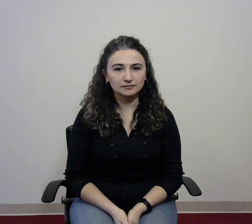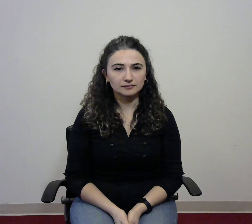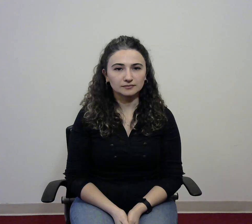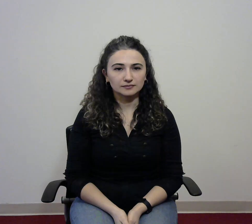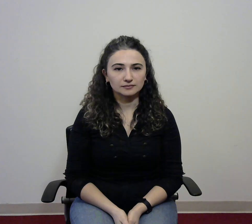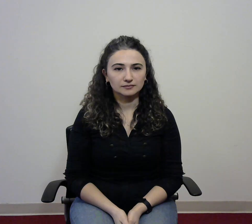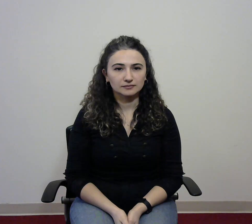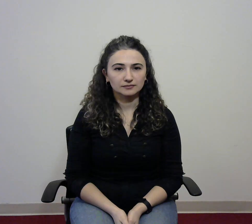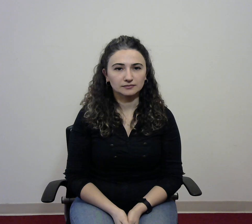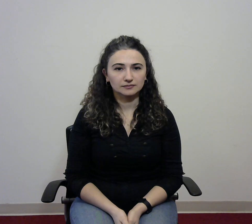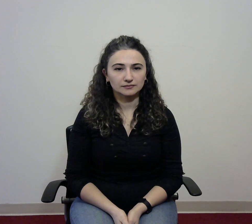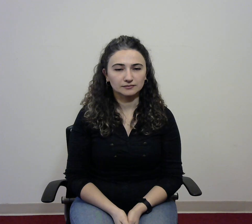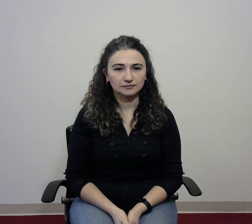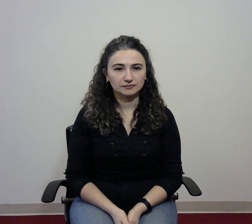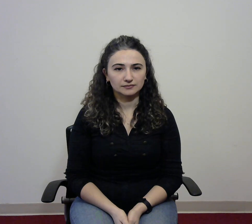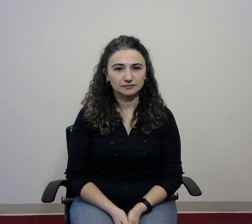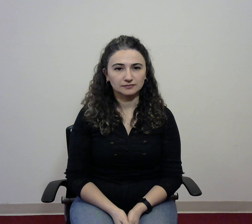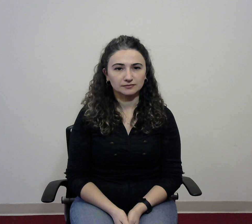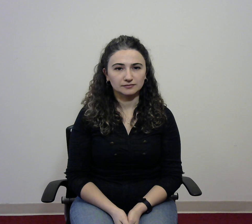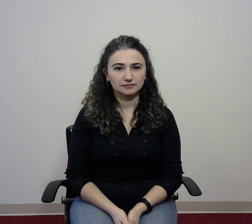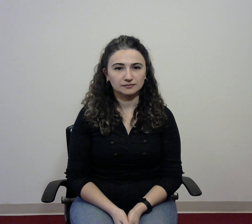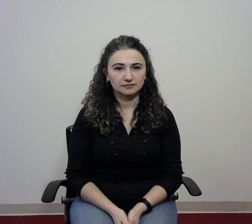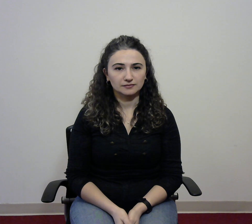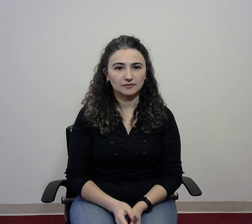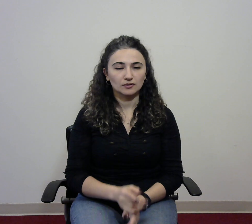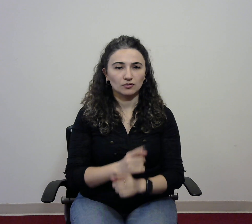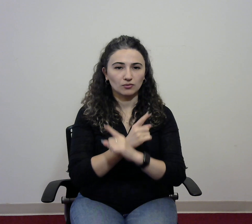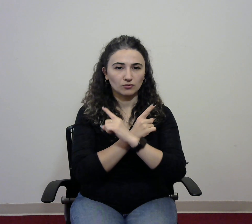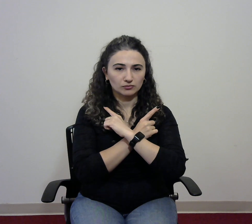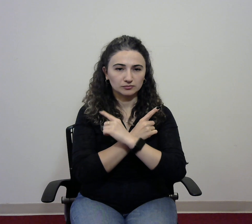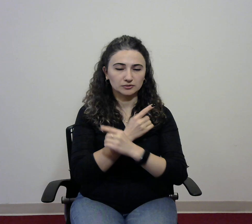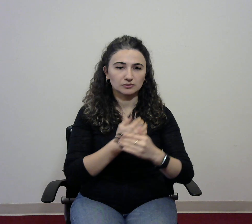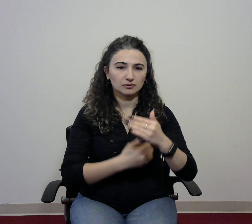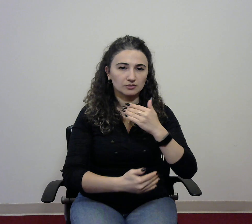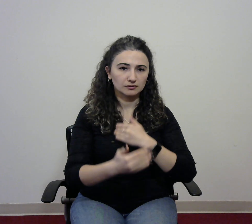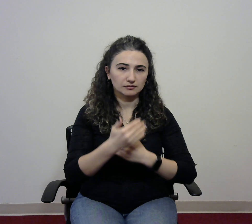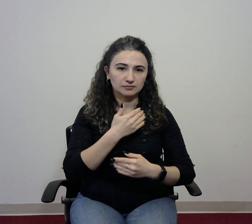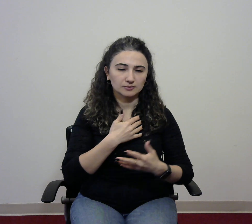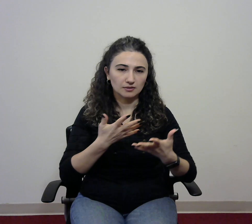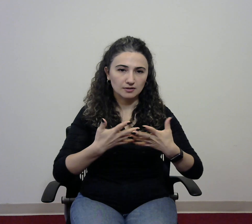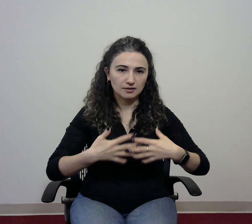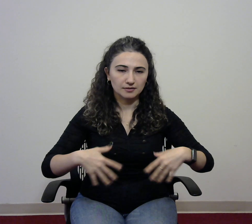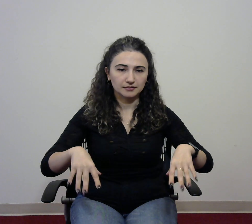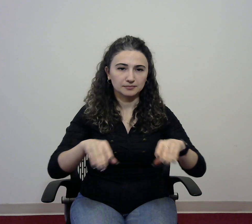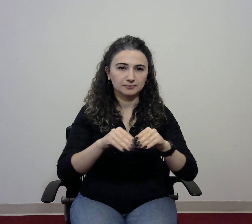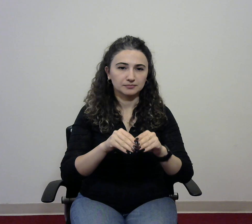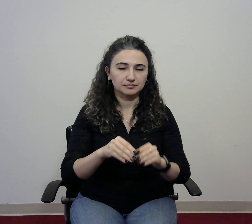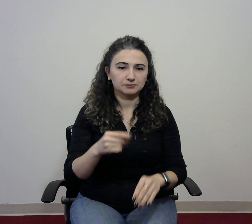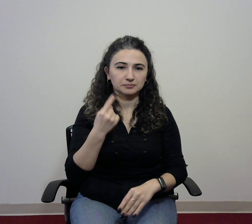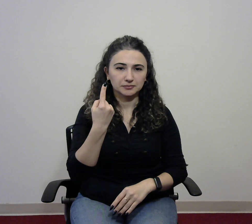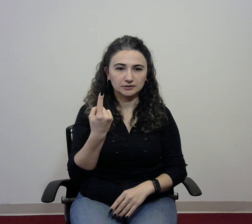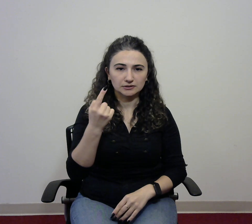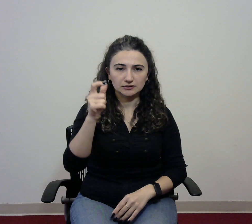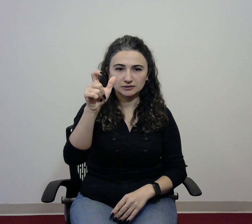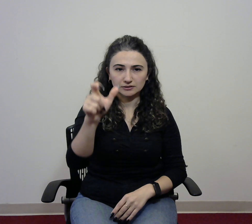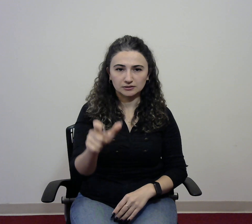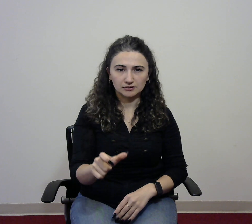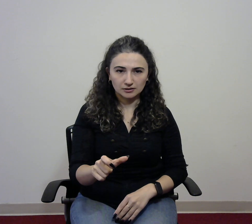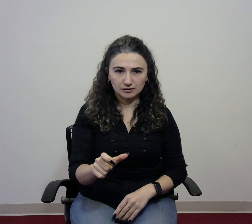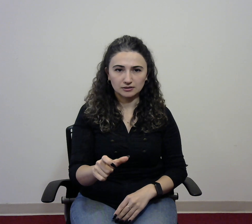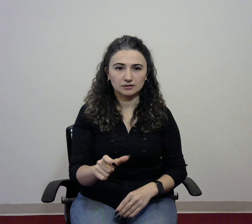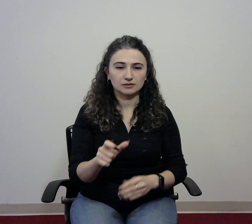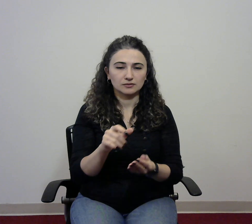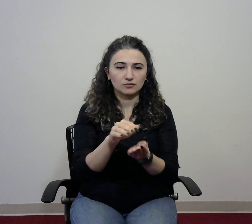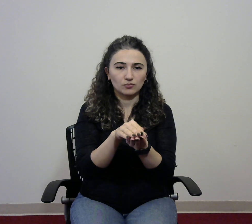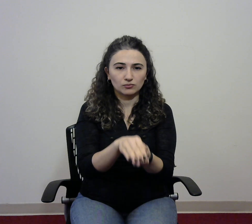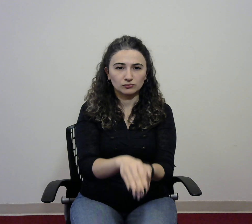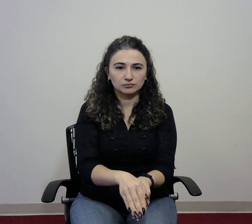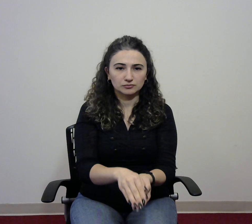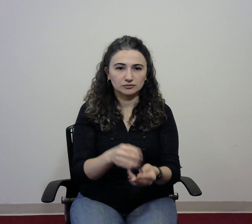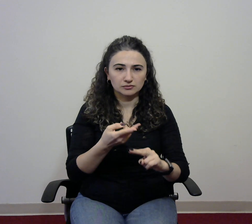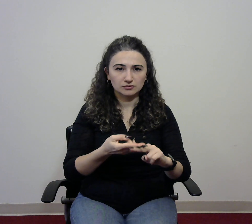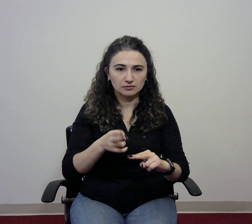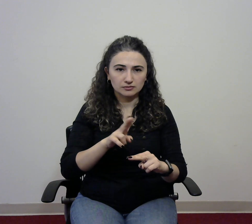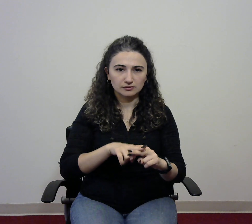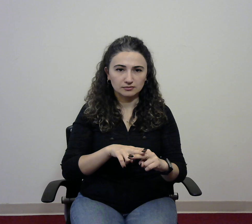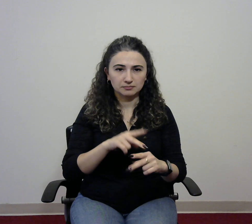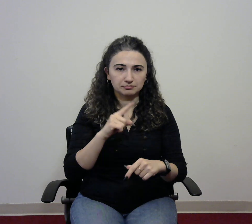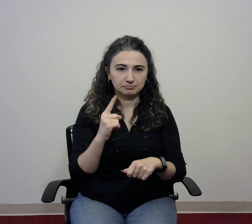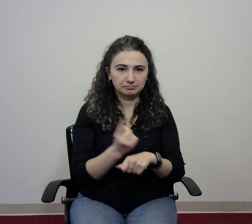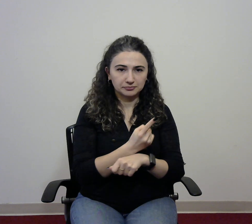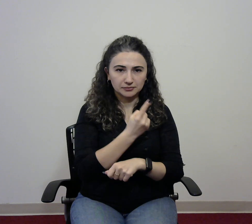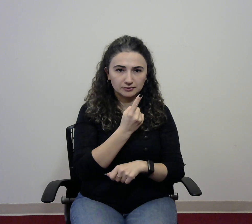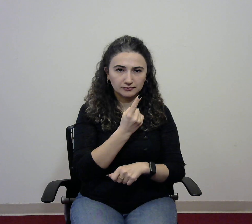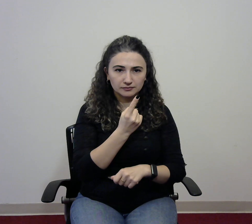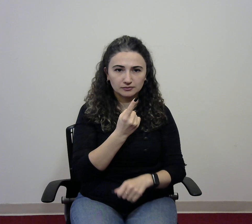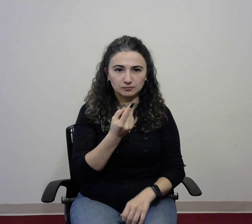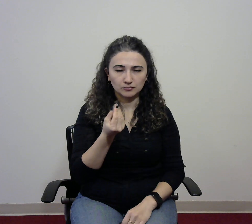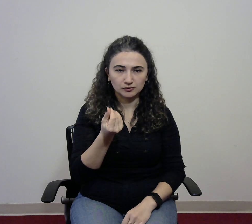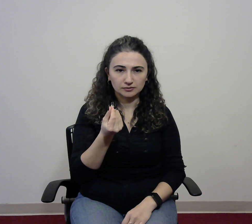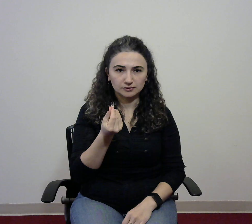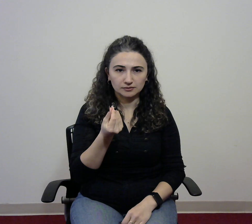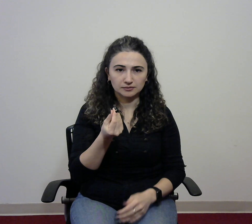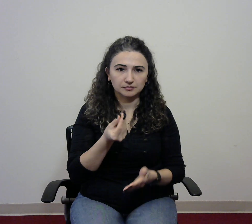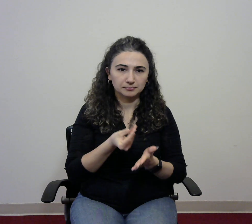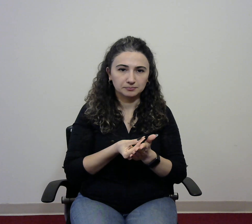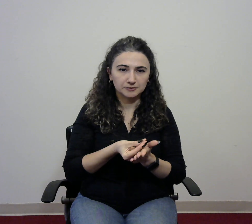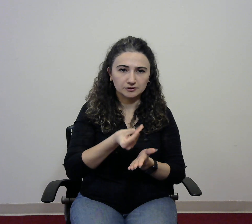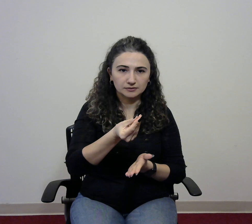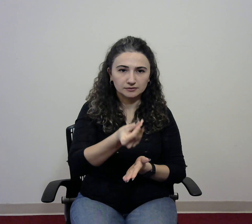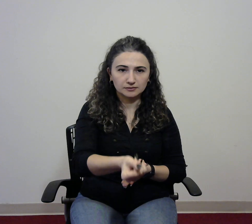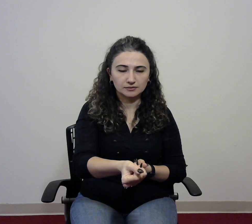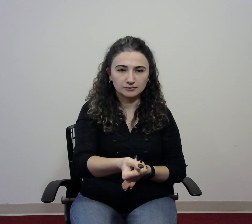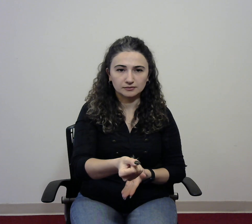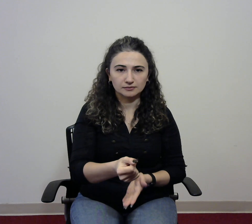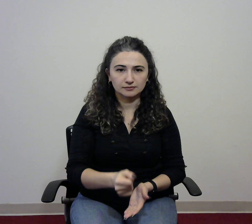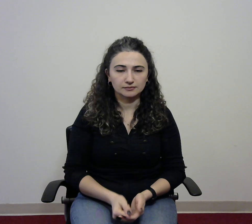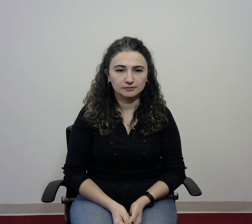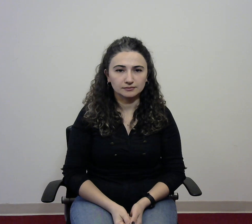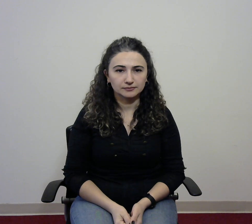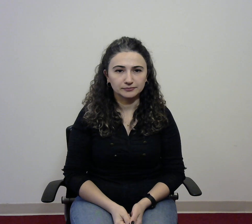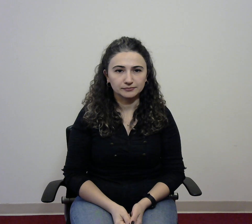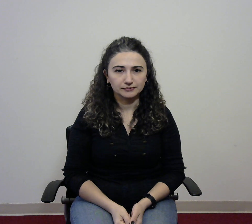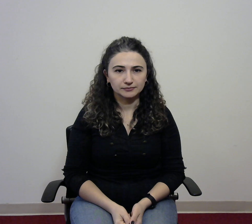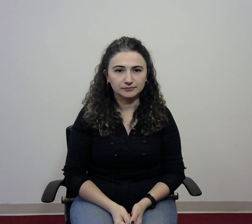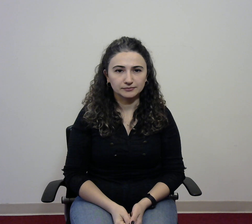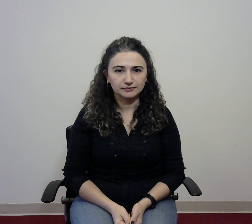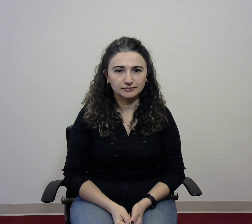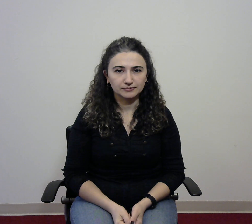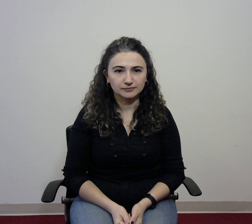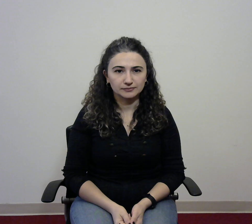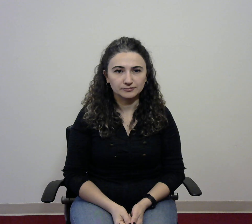Vəfat edən əlilin ailəsindən bir şəxsə dəfn üçün birdəfəlik müavinət ödənilir